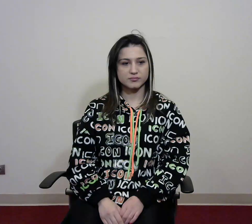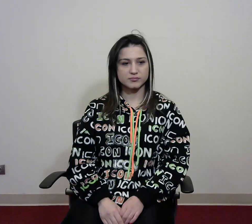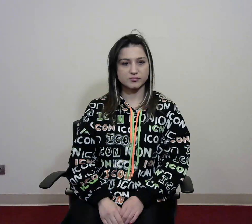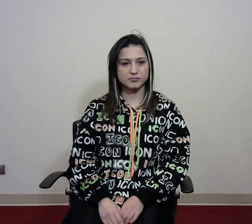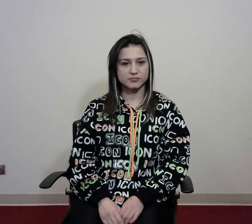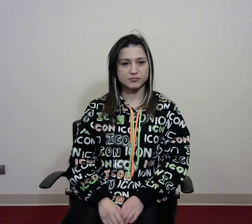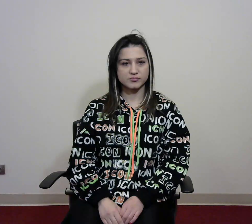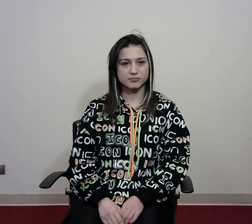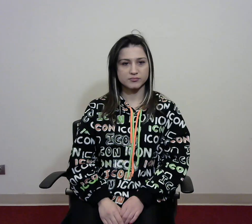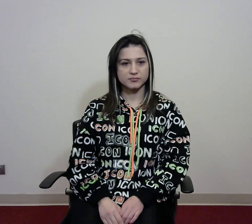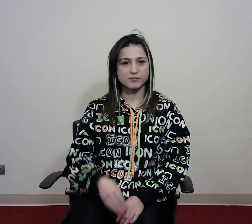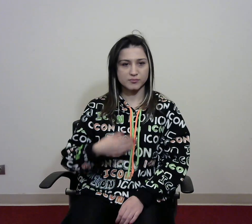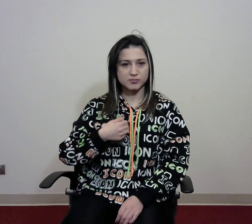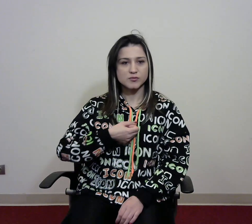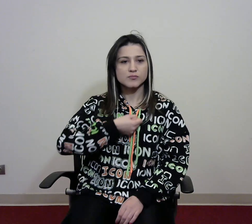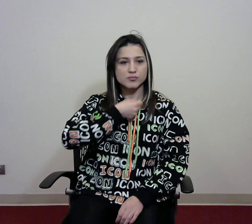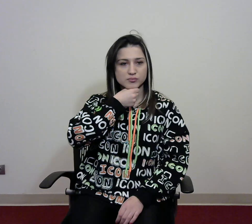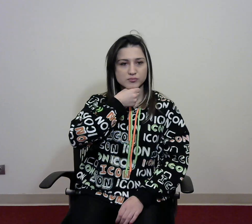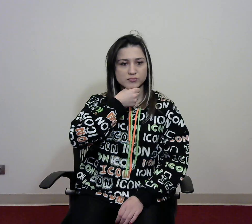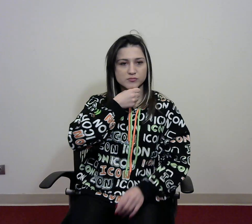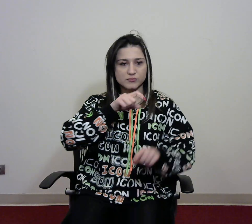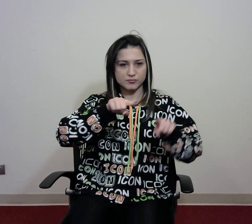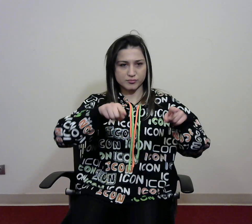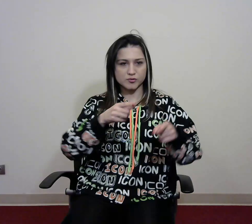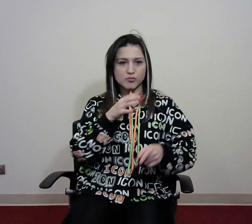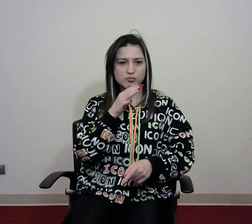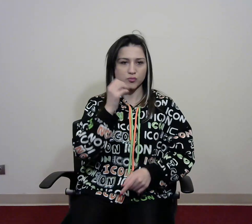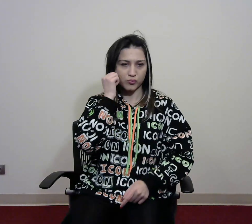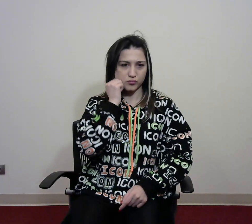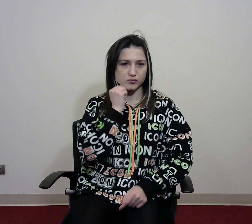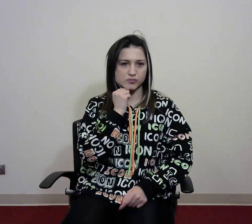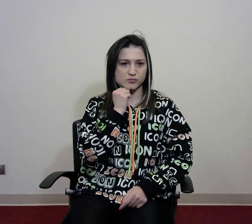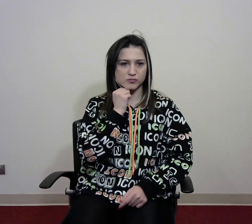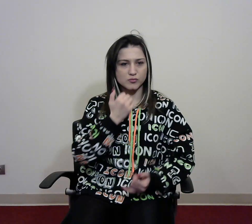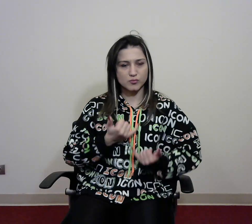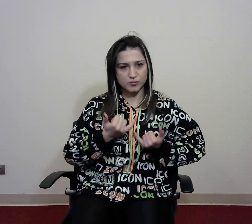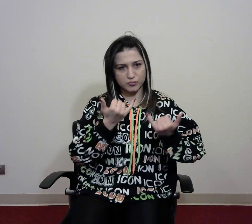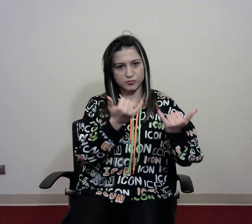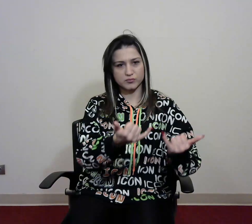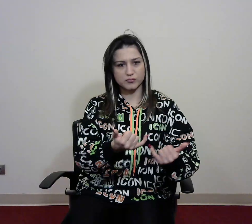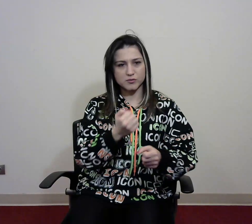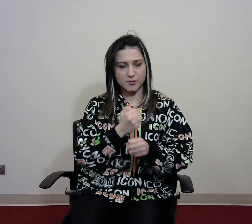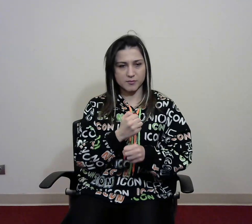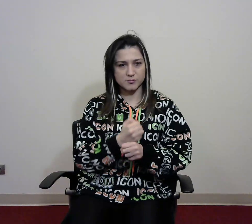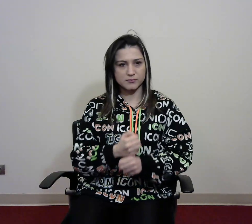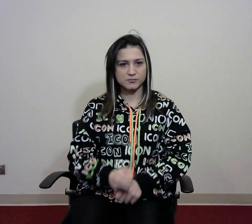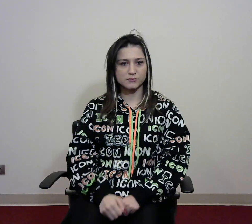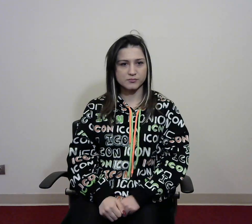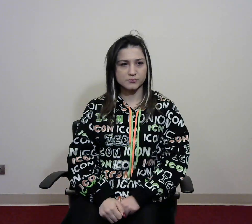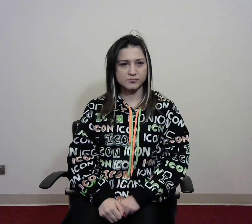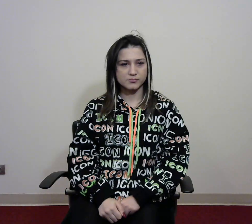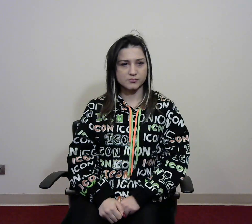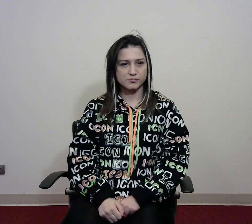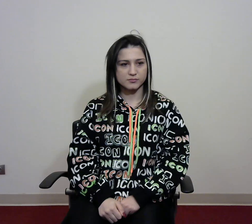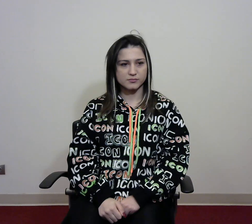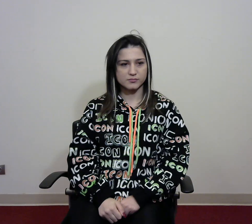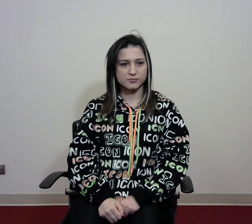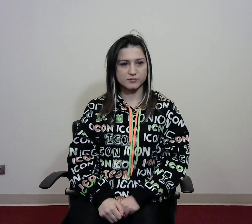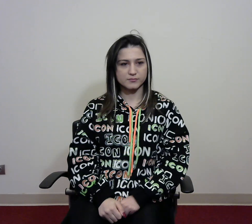Mən böyüklərə (yaşlılara) hörmət edirəm